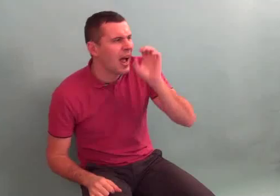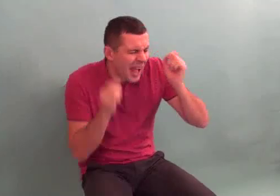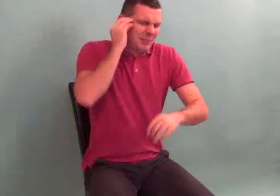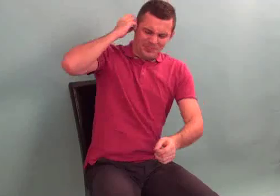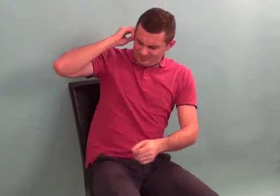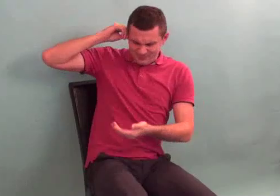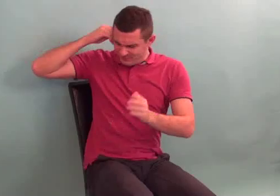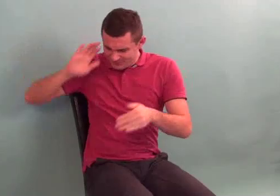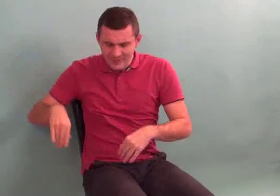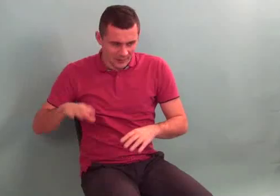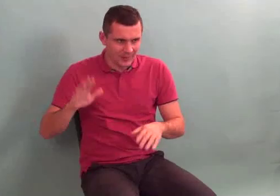Chaplin wzdrygnął się i podrapał w uchu.